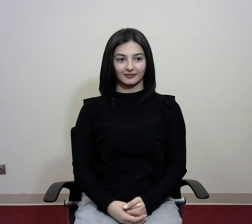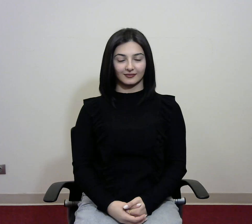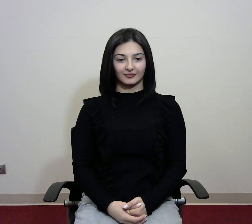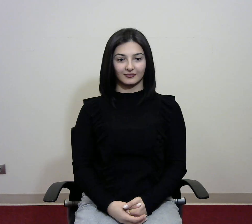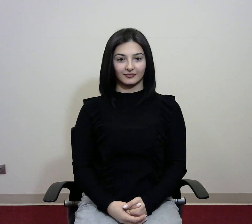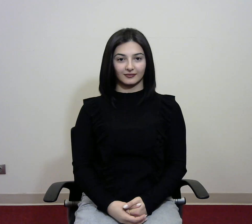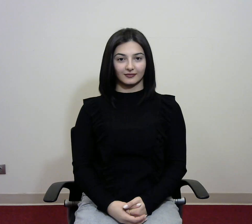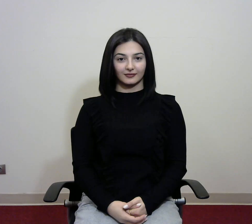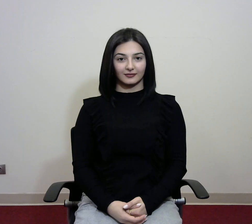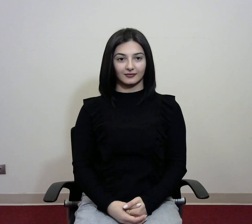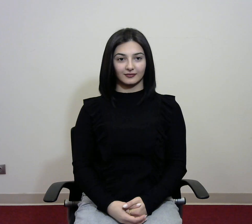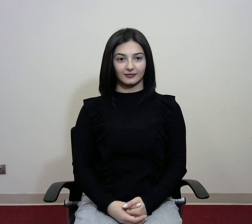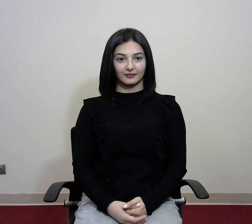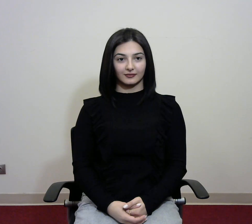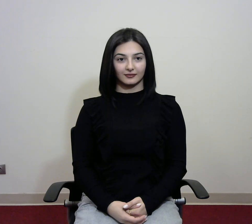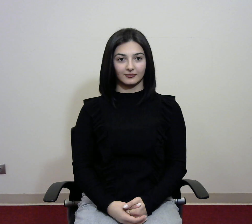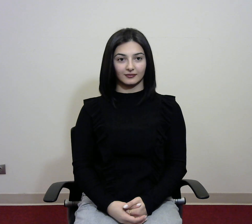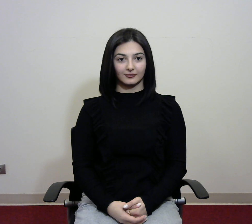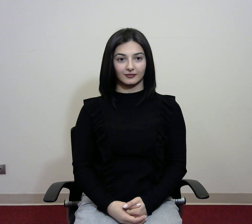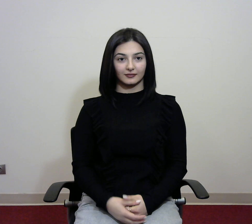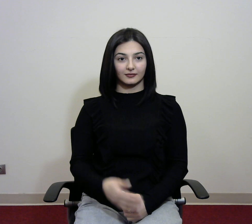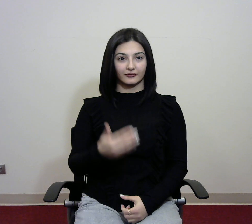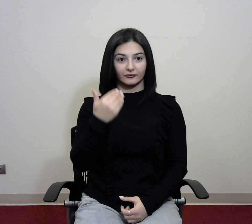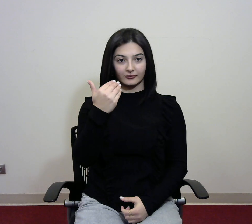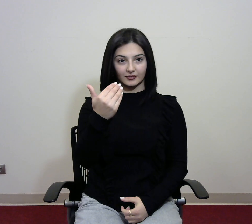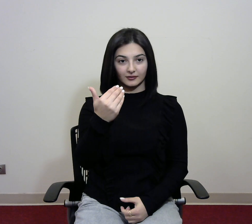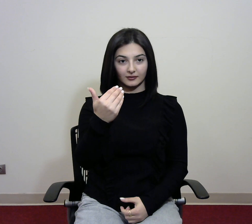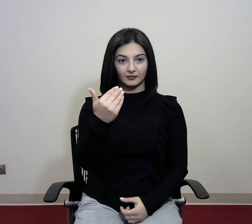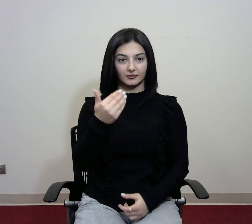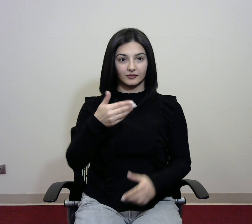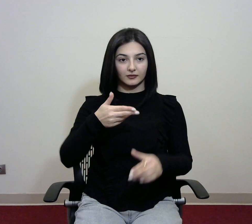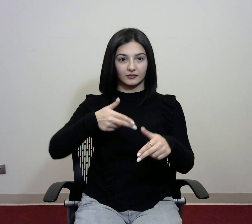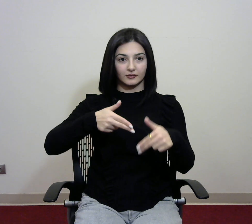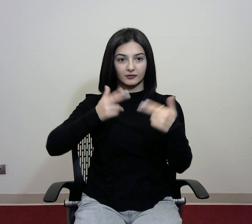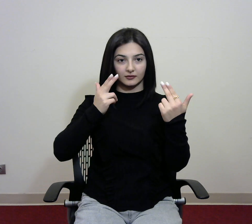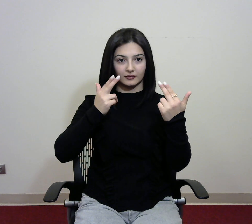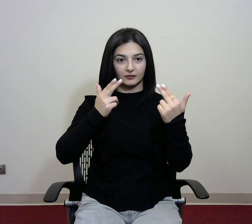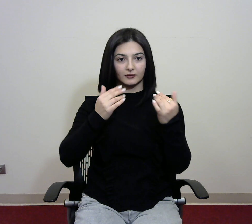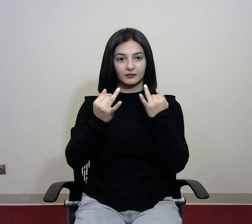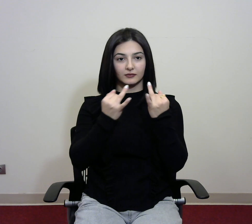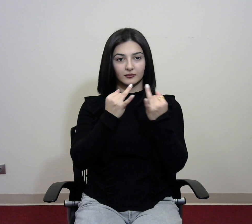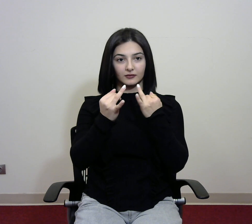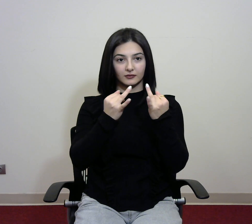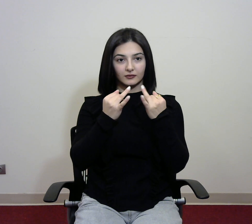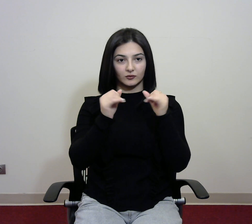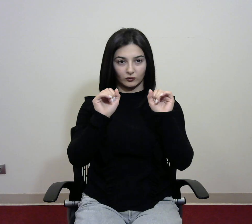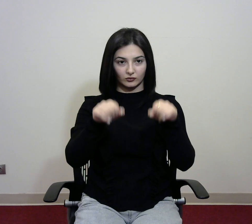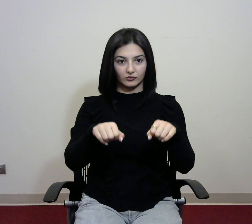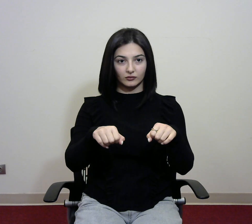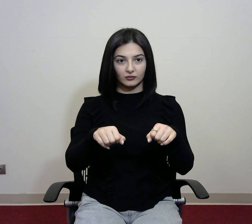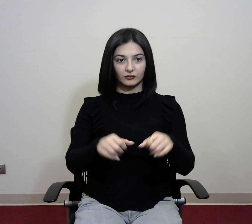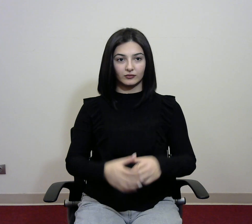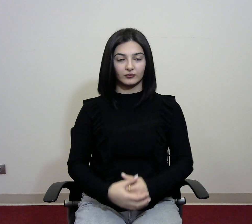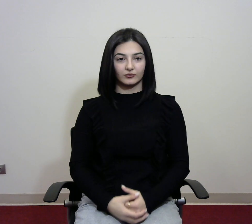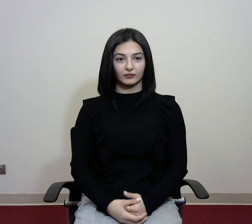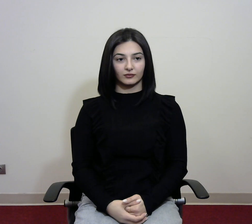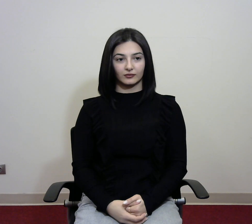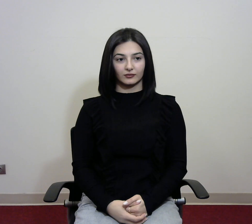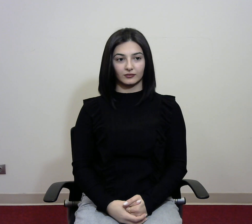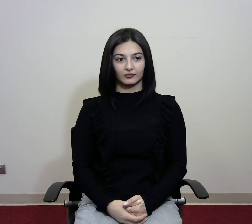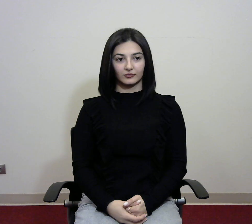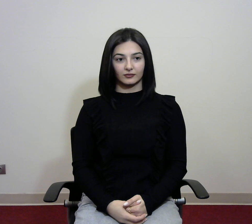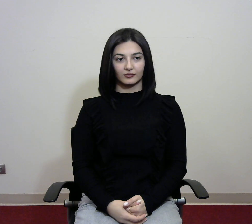Sizinlə görüntülü danışmaq olar?